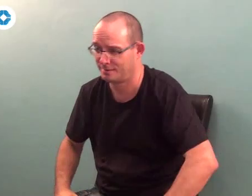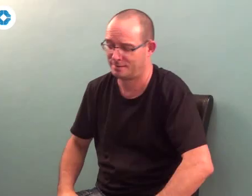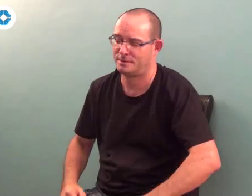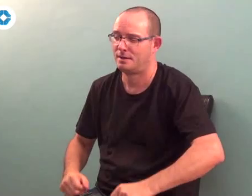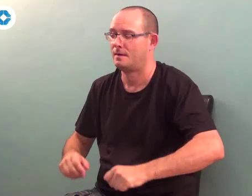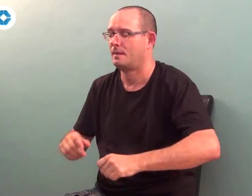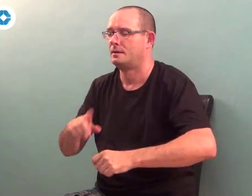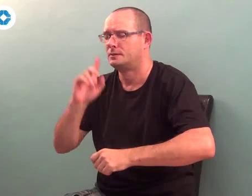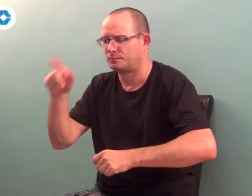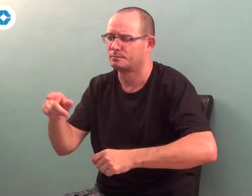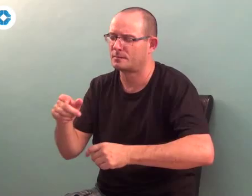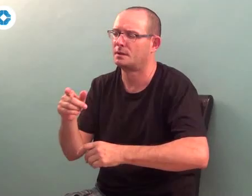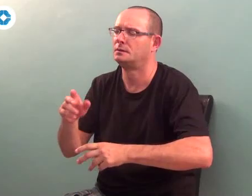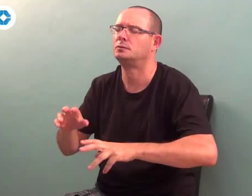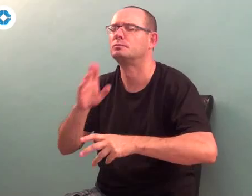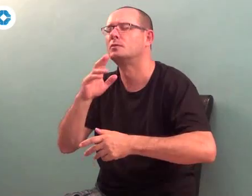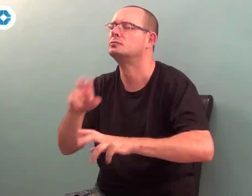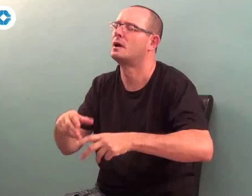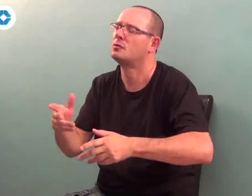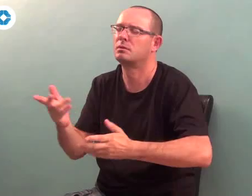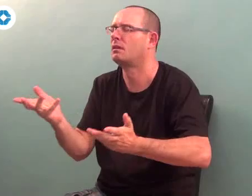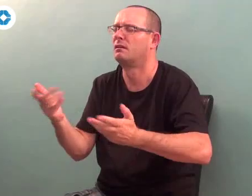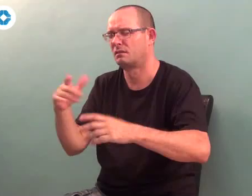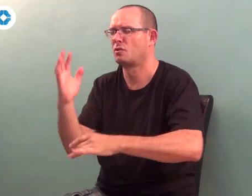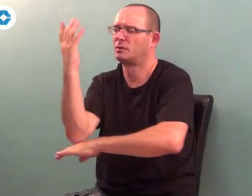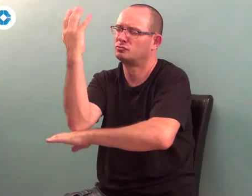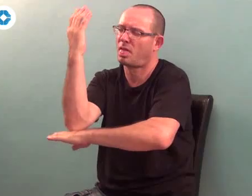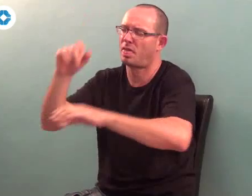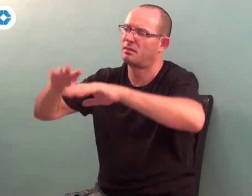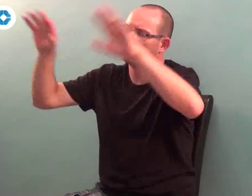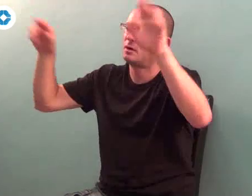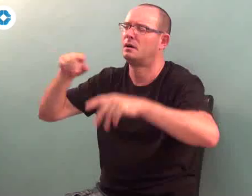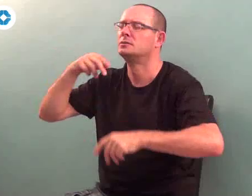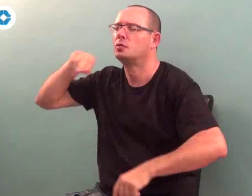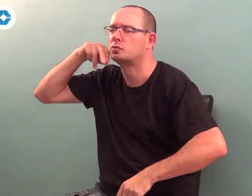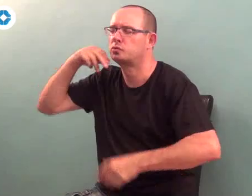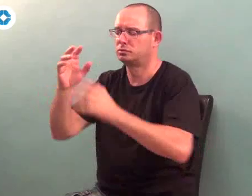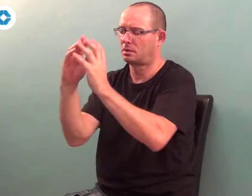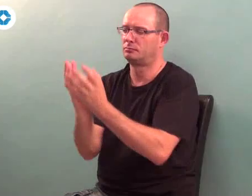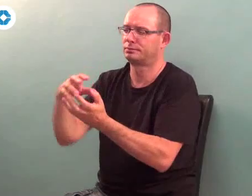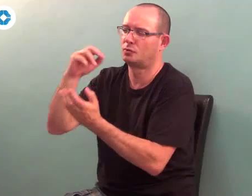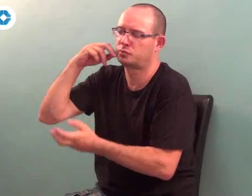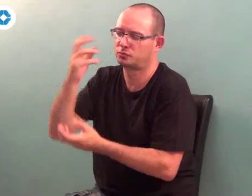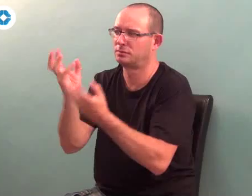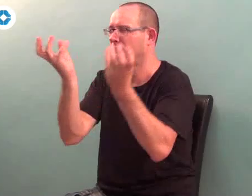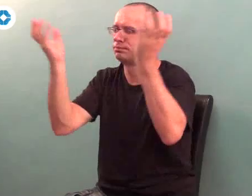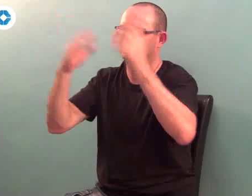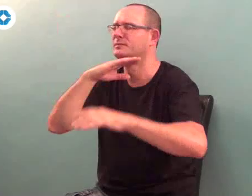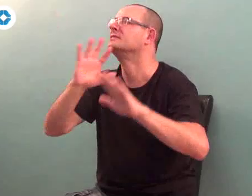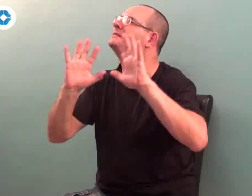Idzie w kierunku dużego, rozgałęzionego drzewa. To grusza, która owocuje.